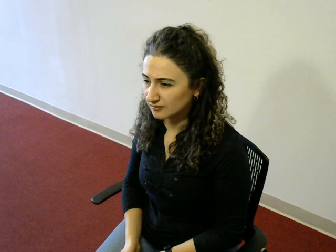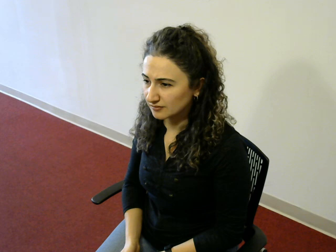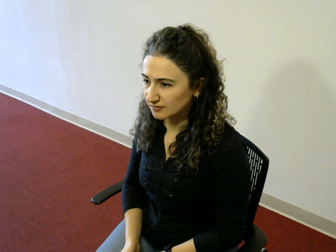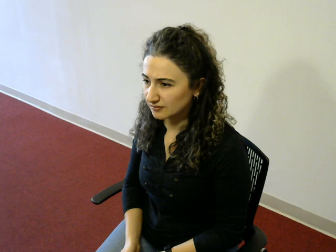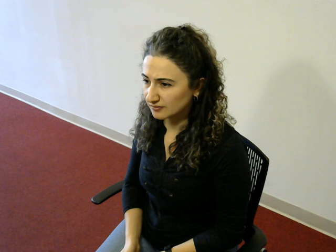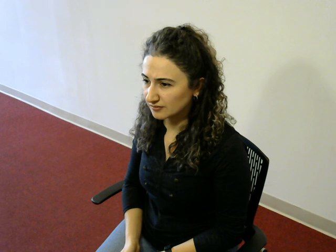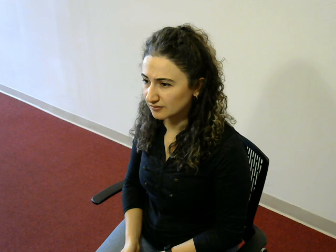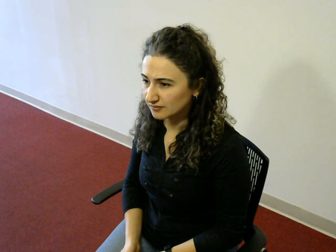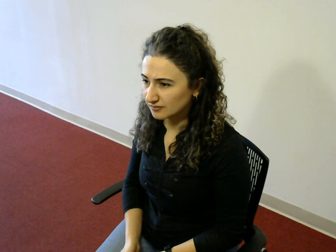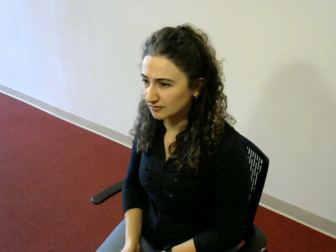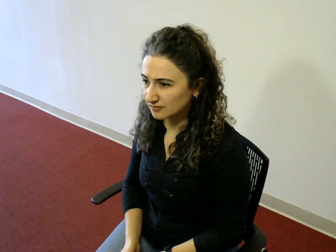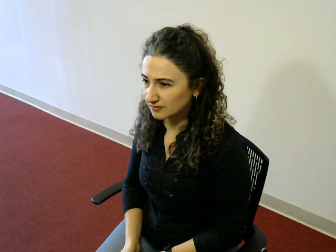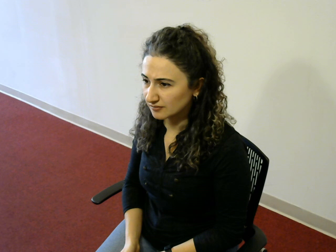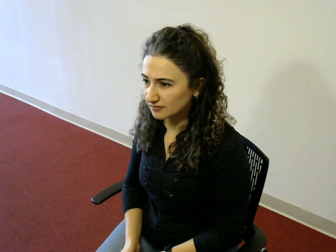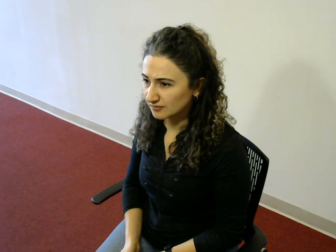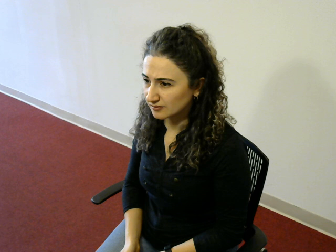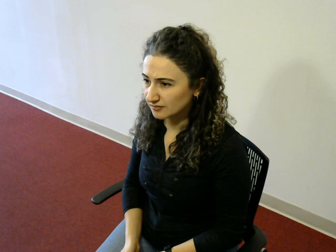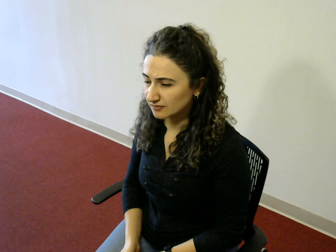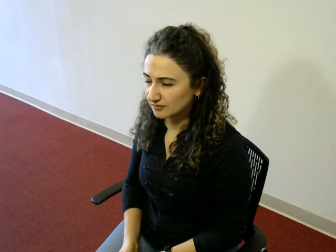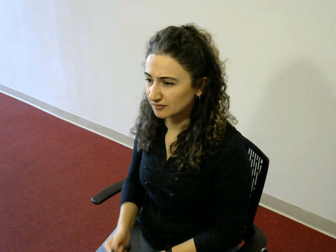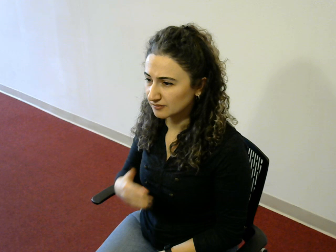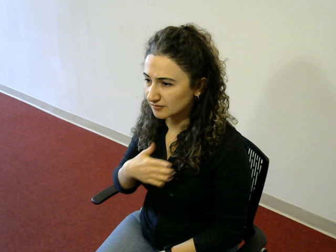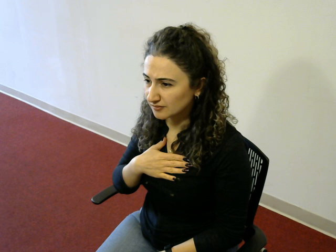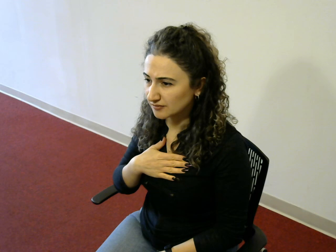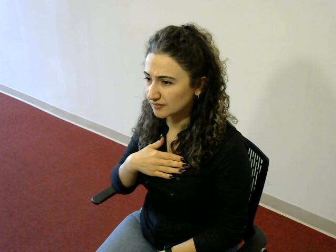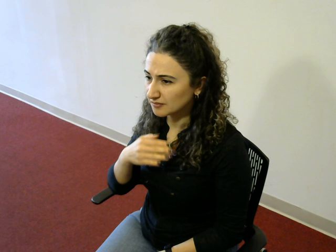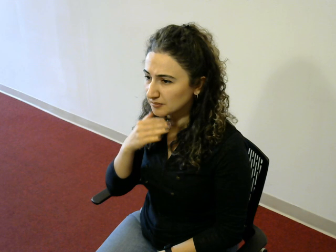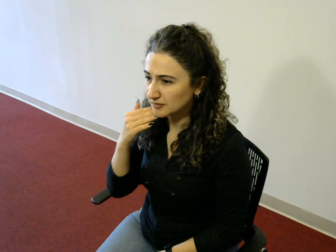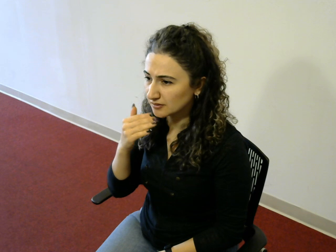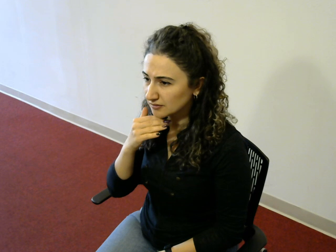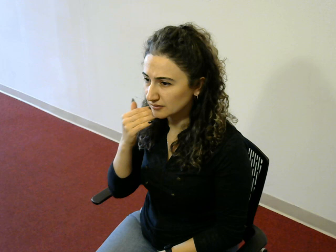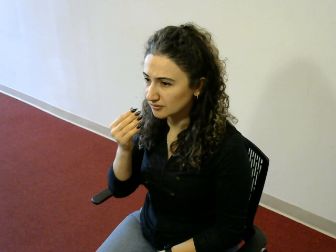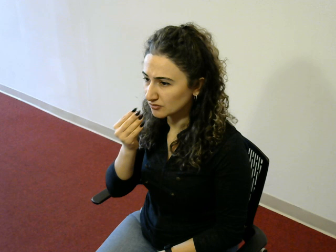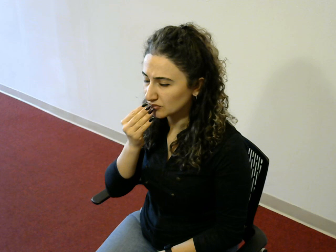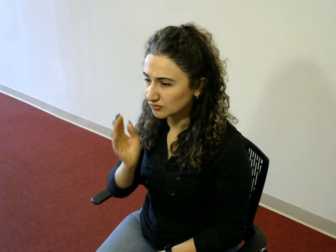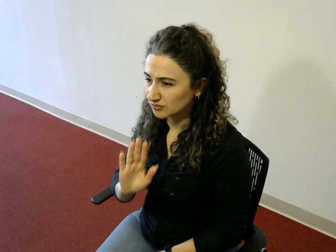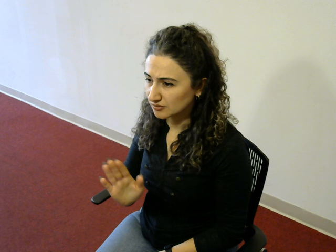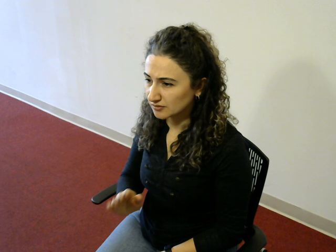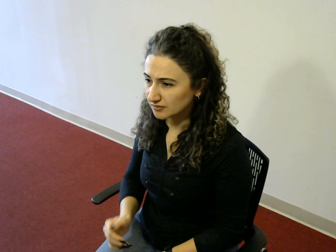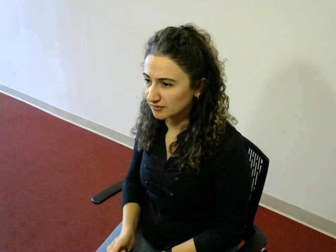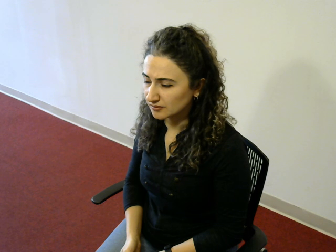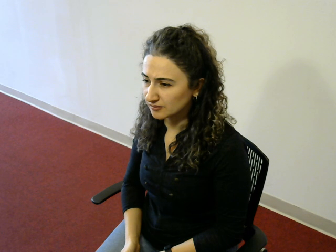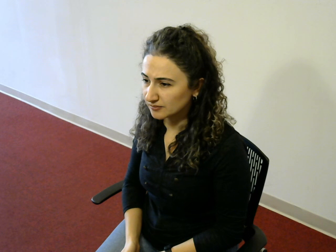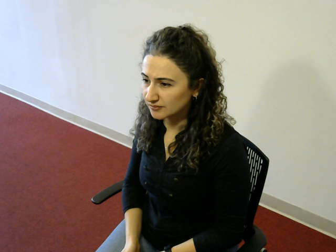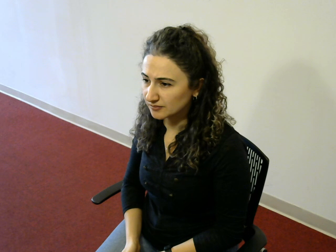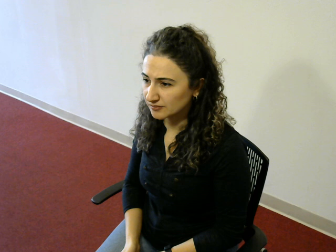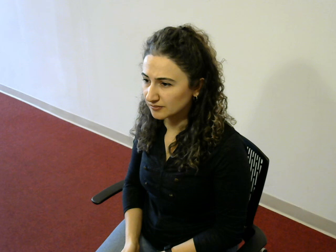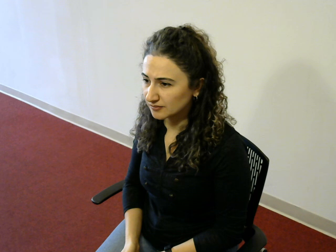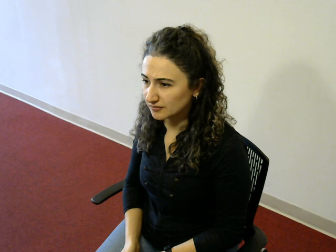Mən ət yemirəm